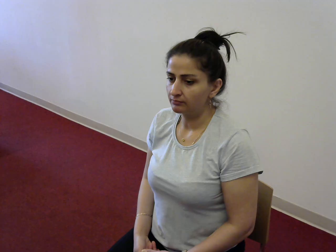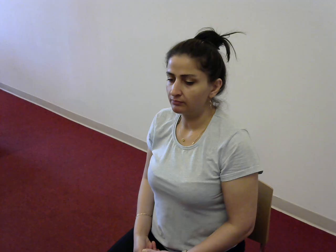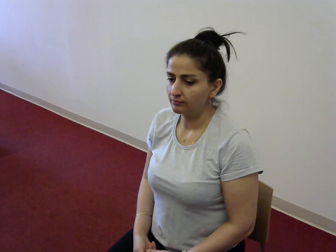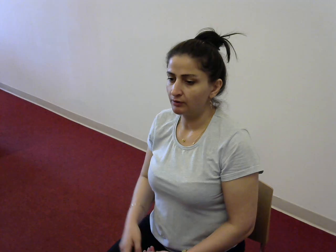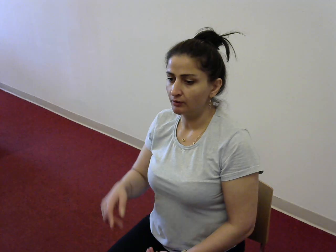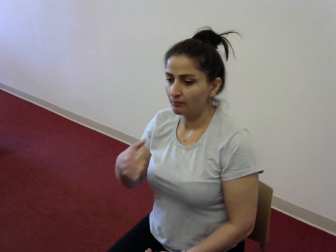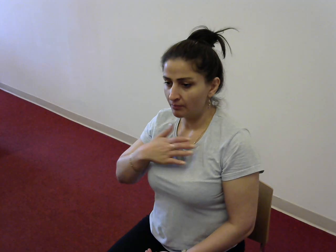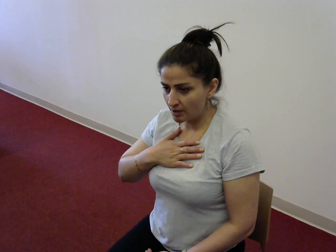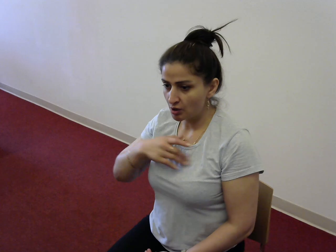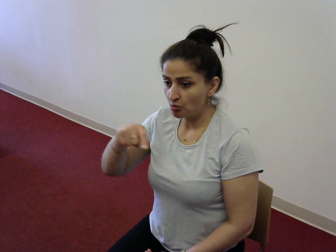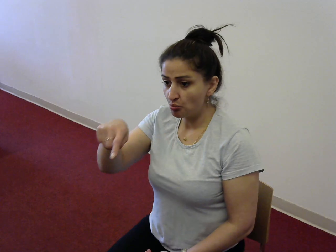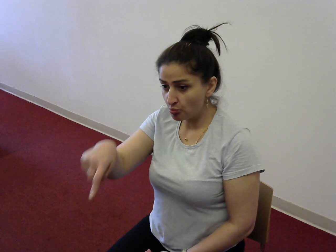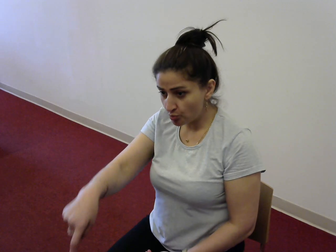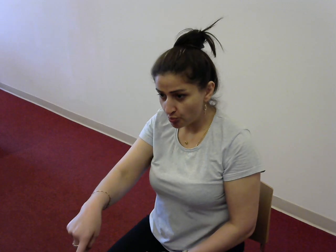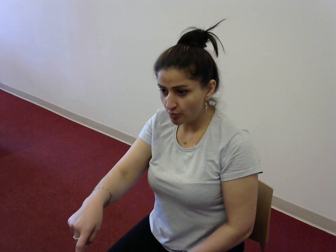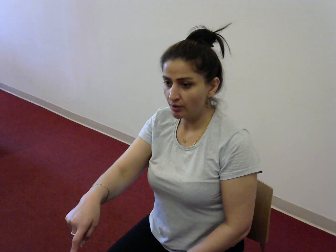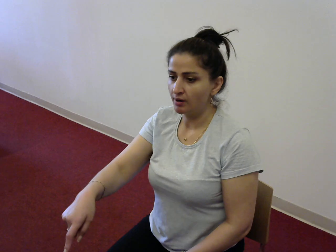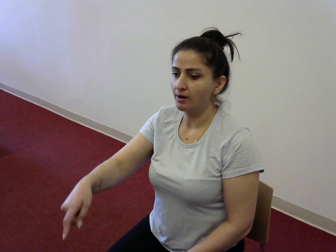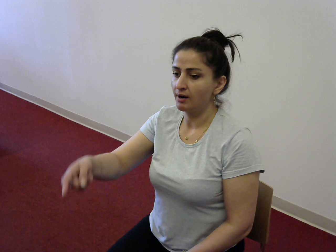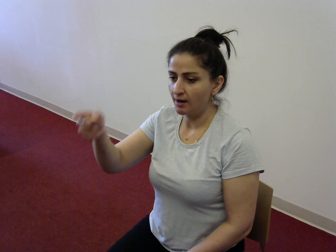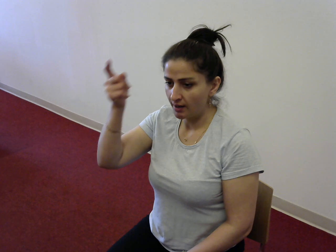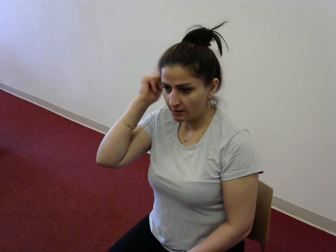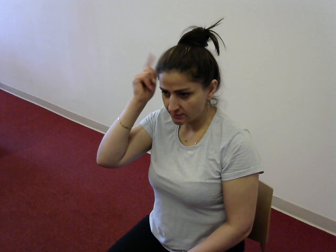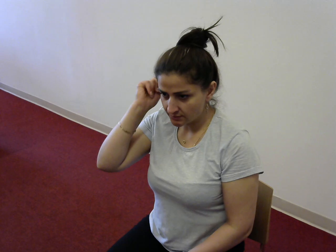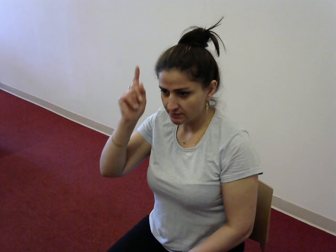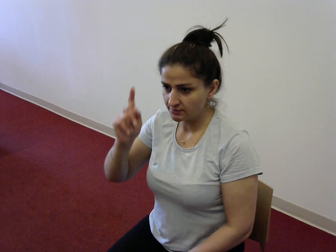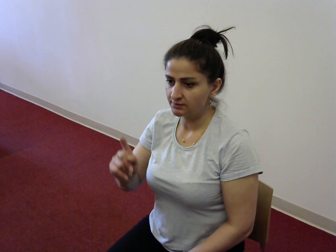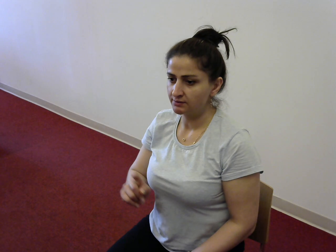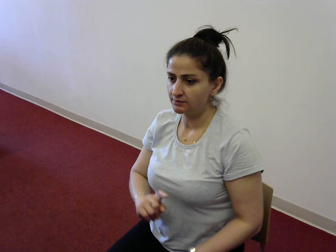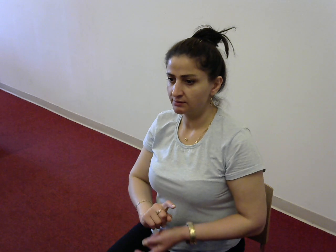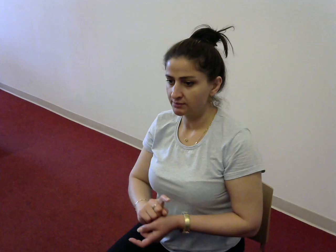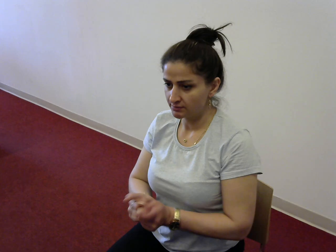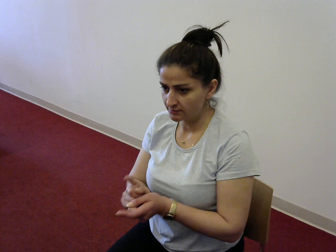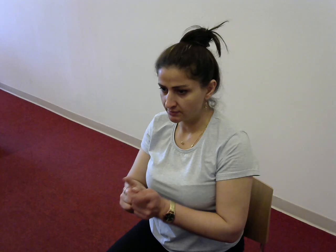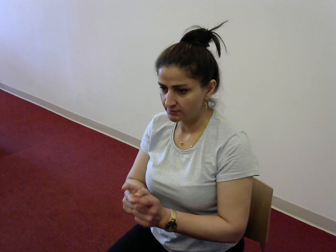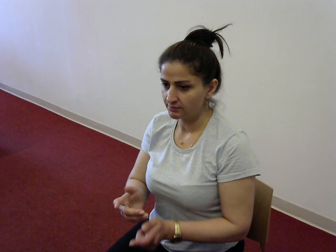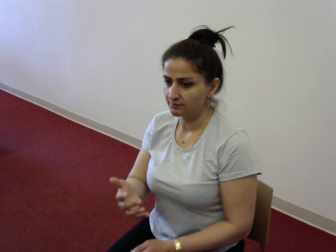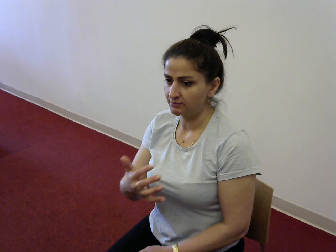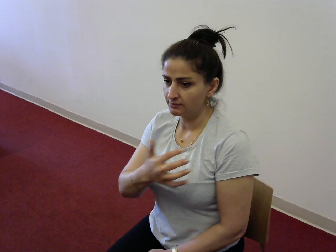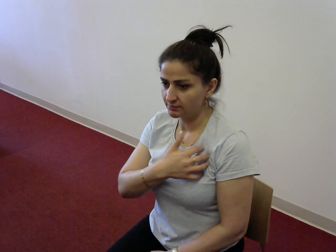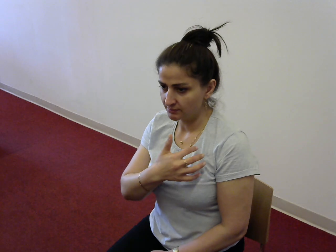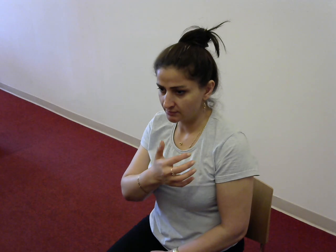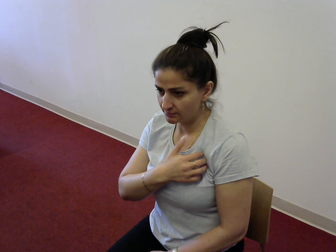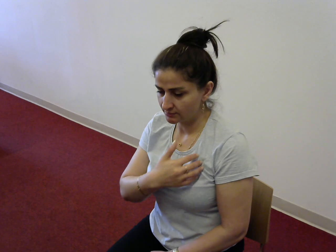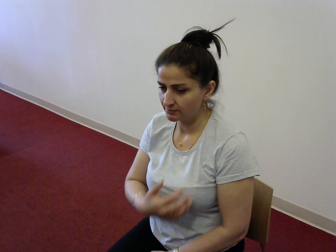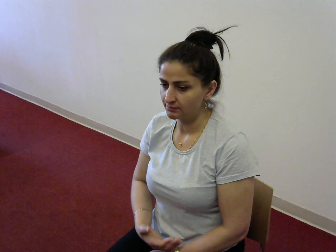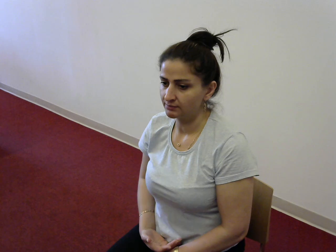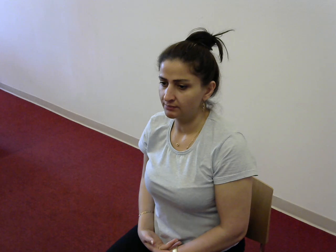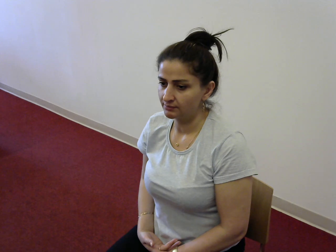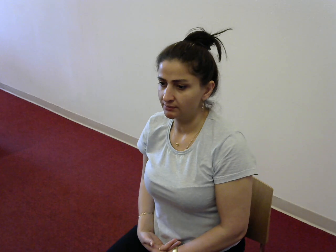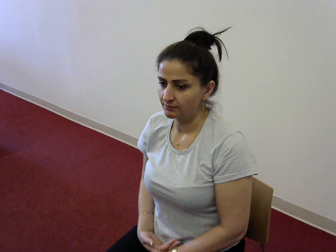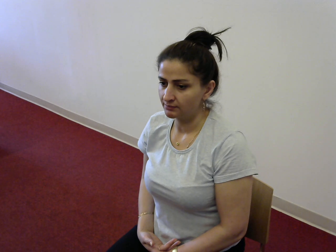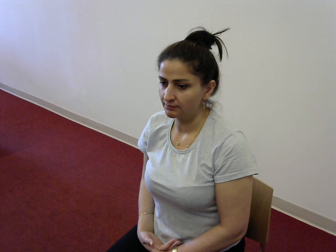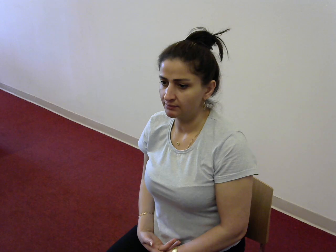Mən bu əsərin surdotərcüməsini istəyirəm